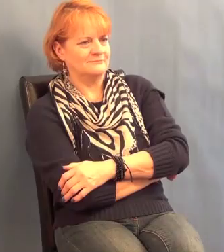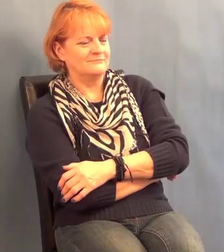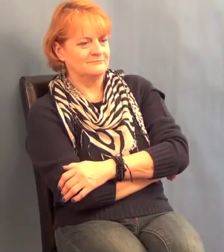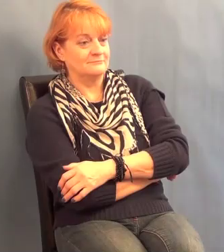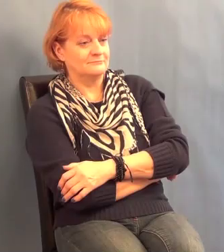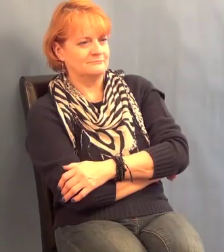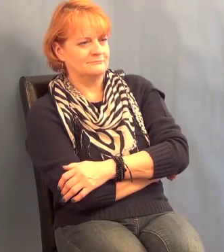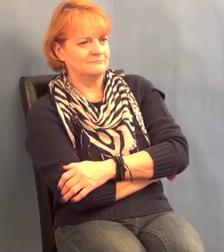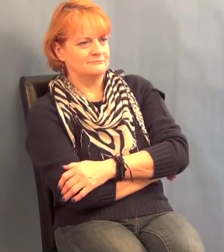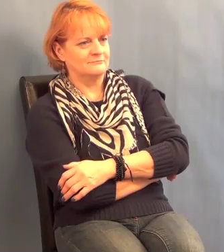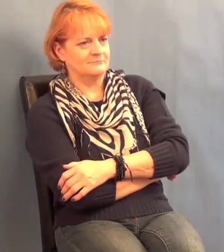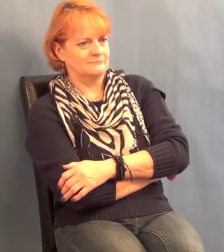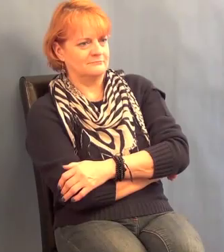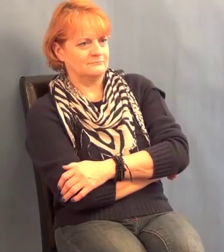Myszka Miki.